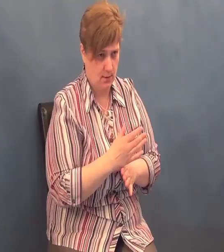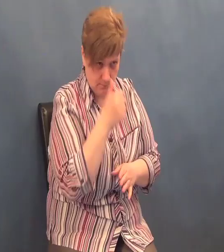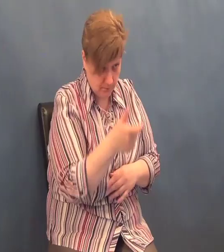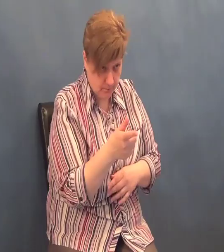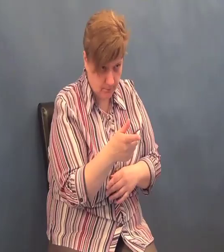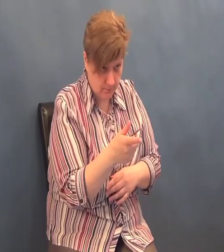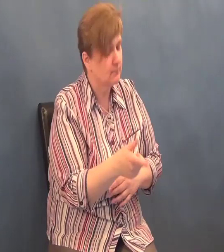Nie możesz?